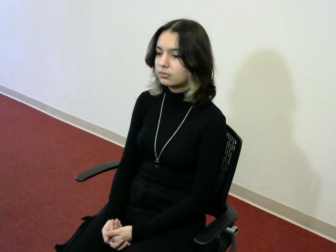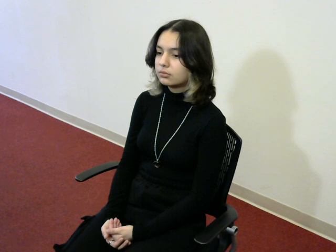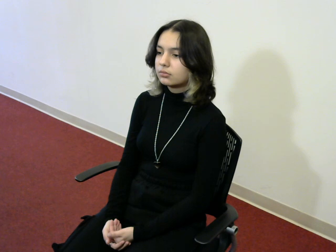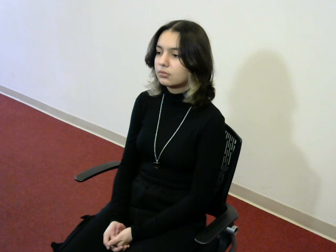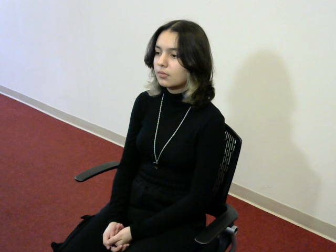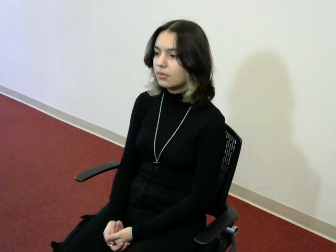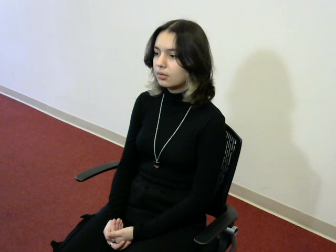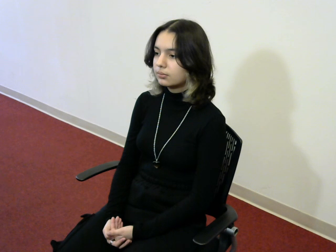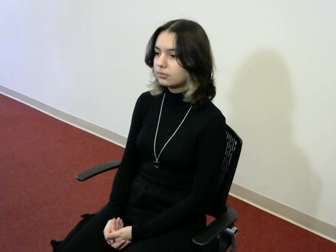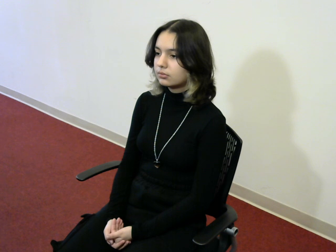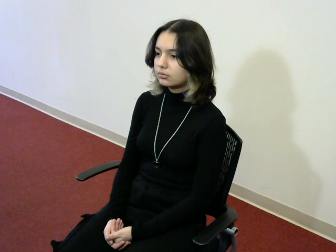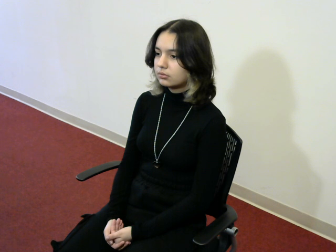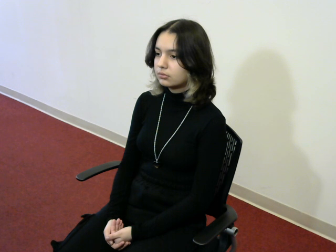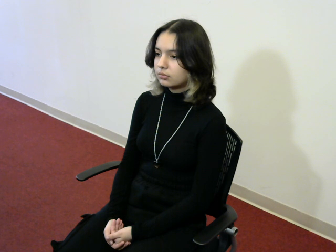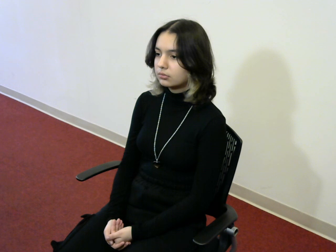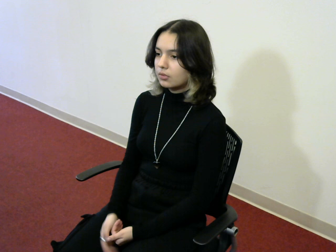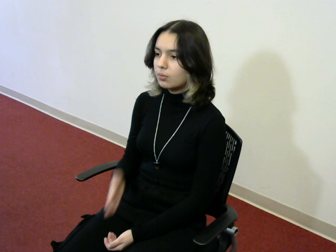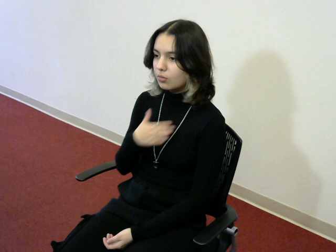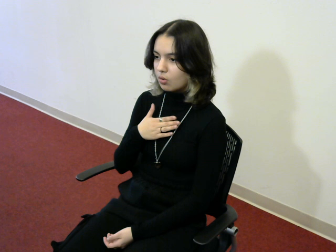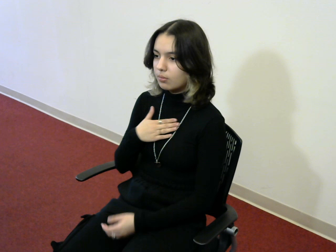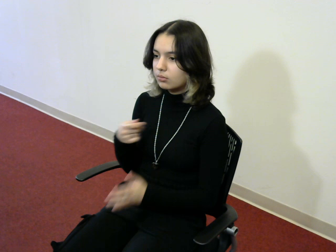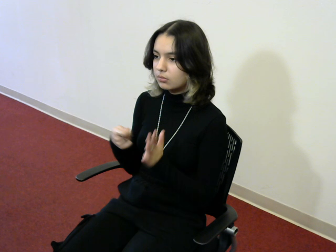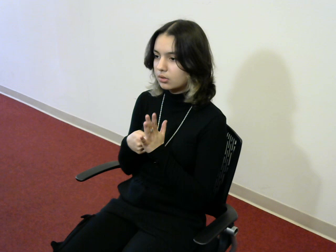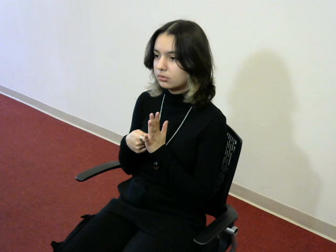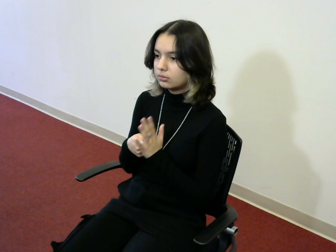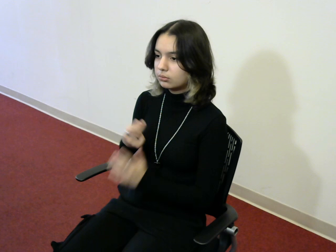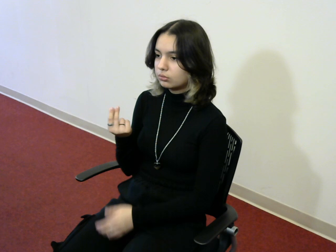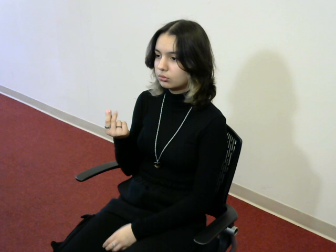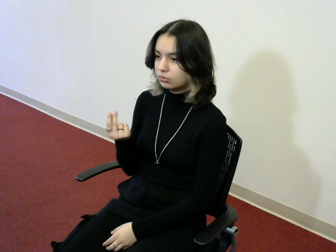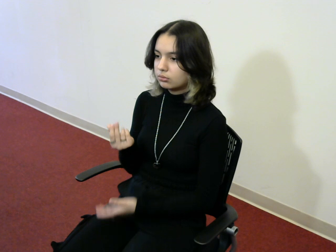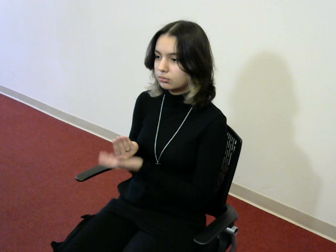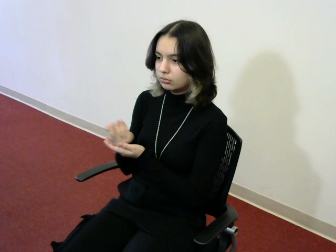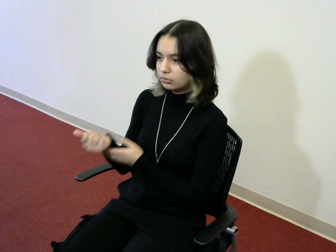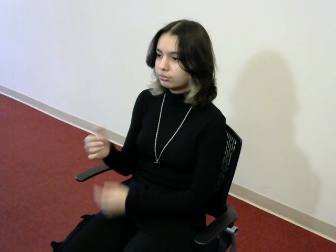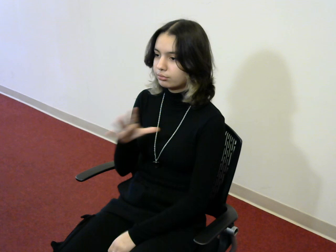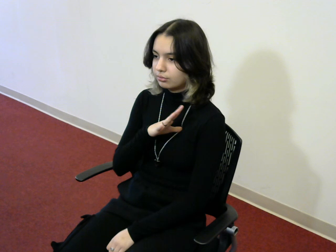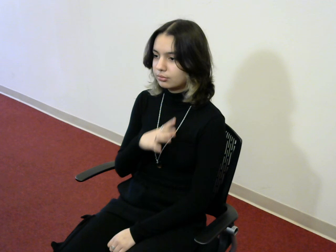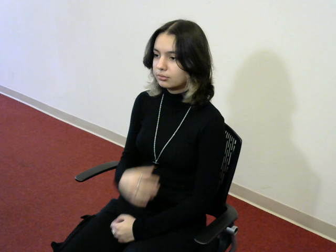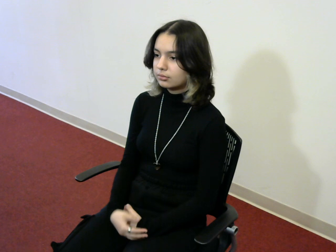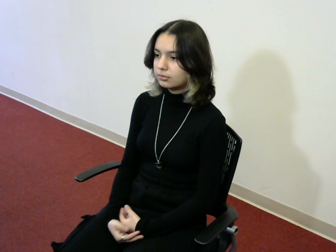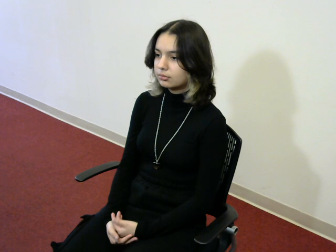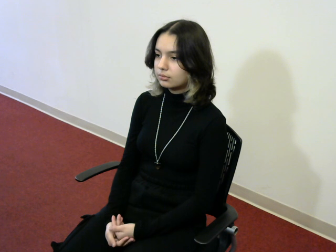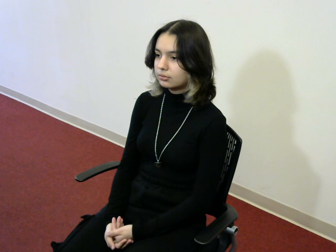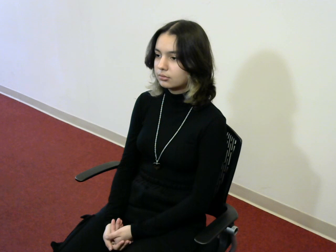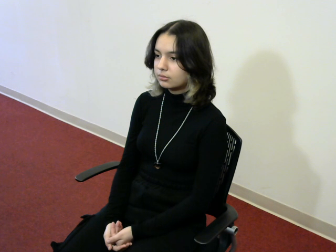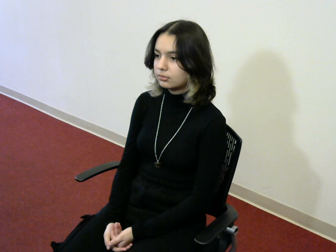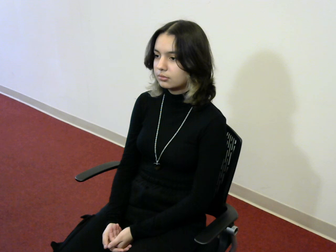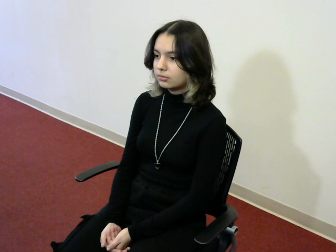Mən biletlərin pulunu ödəmişəm